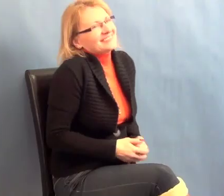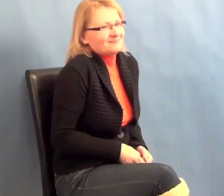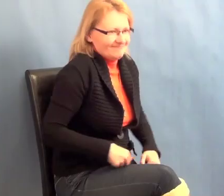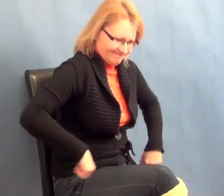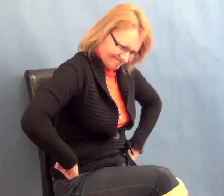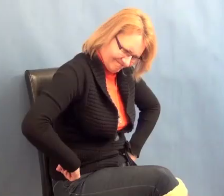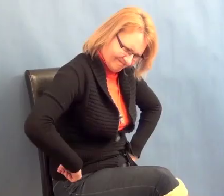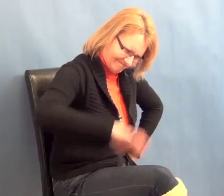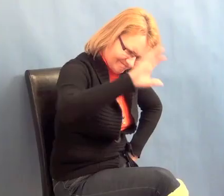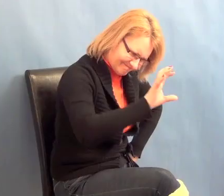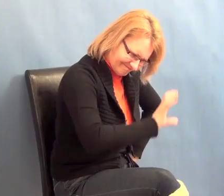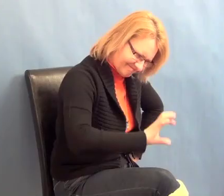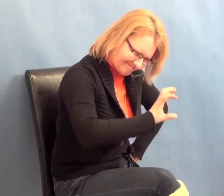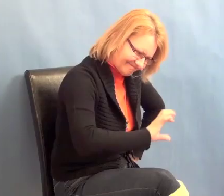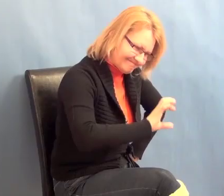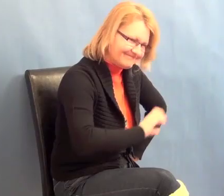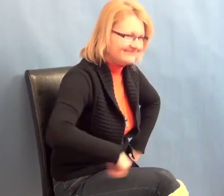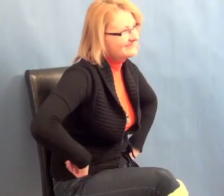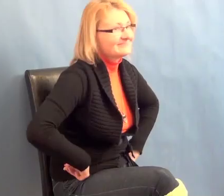Policjant stał nad nim, robił groźną minę, przyglądał się.